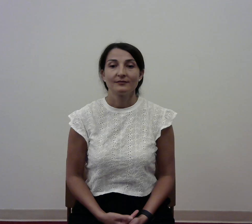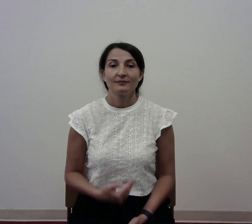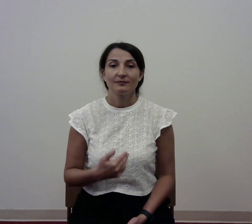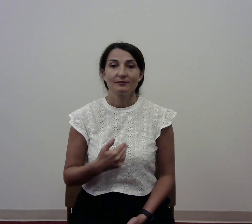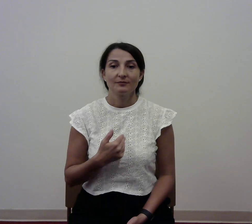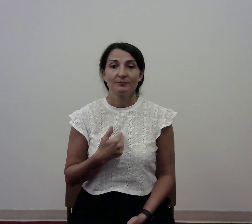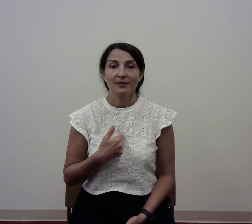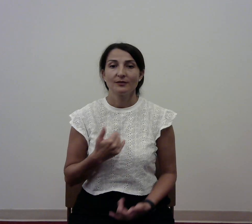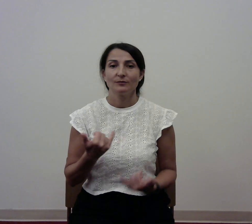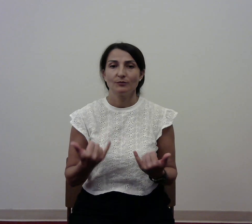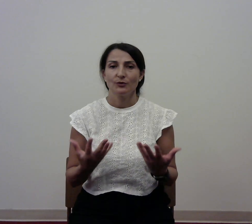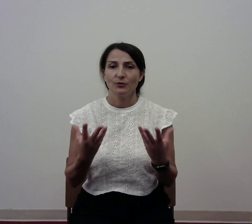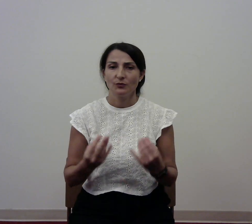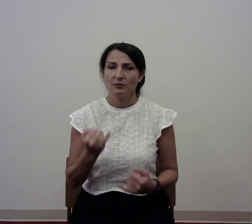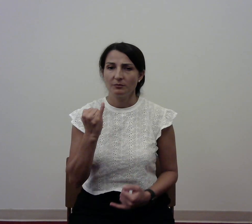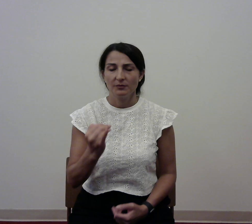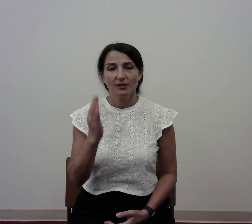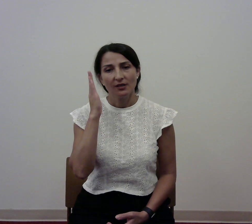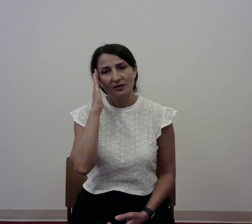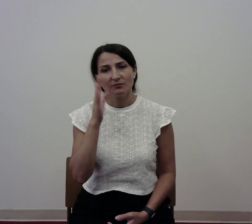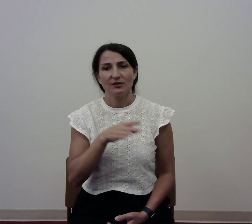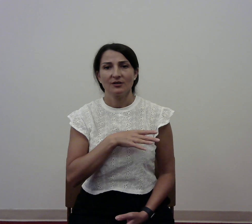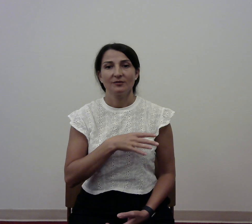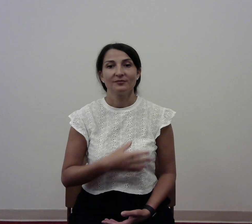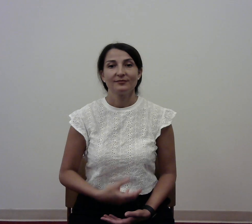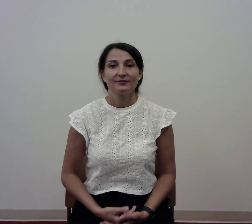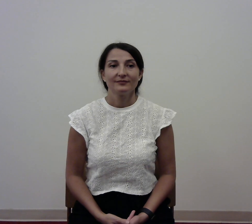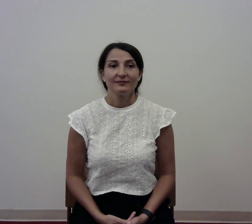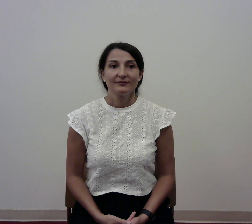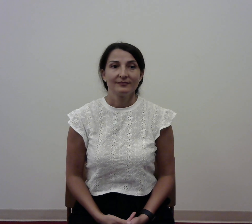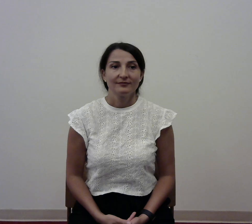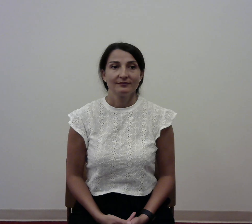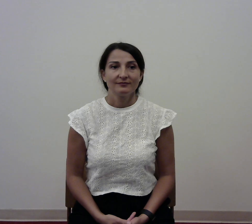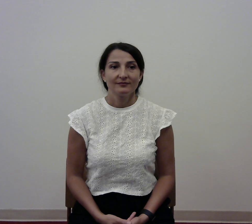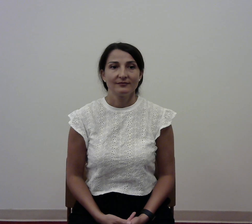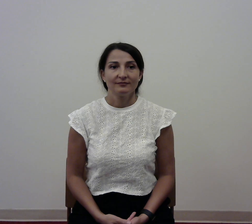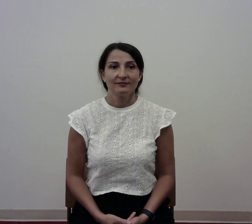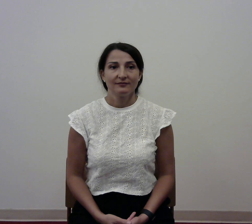Mən bu gün pis yatmışam